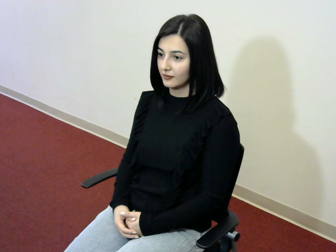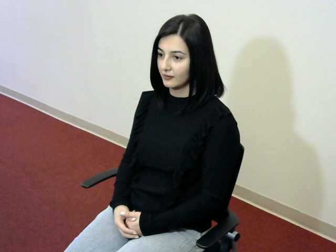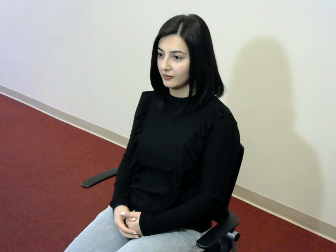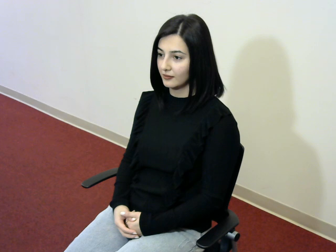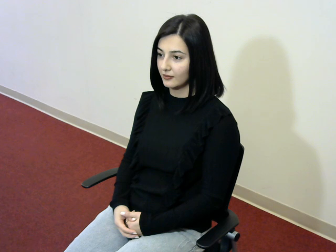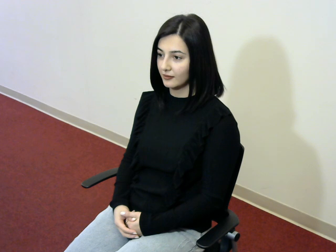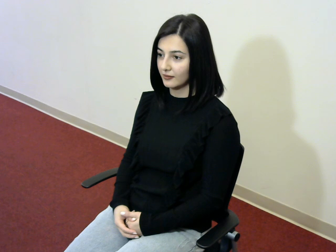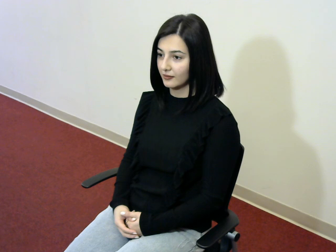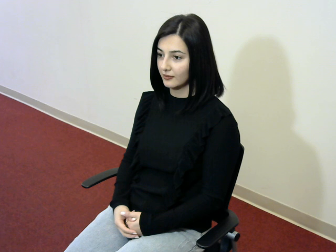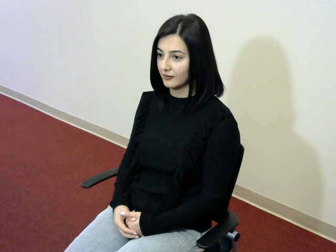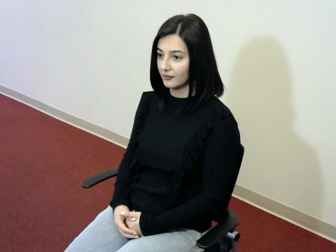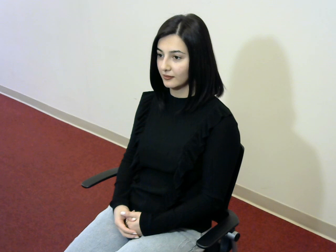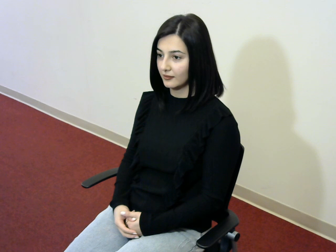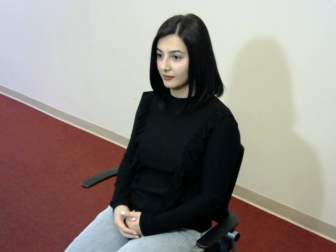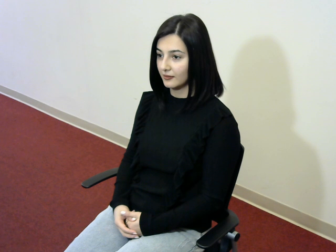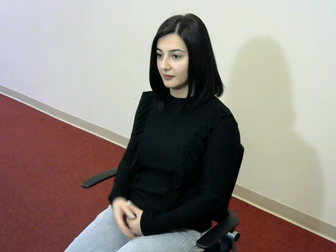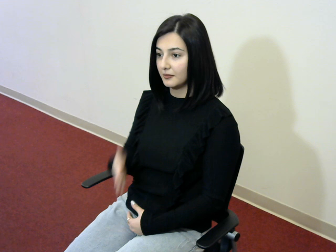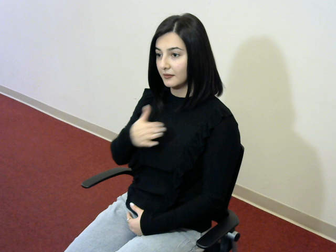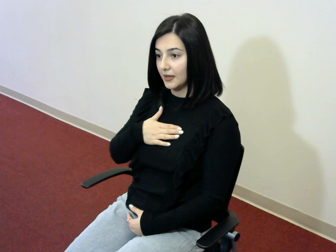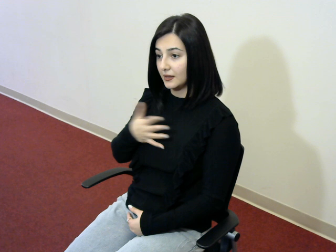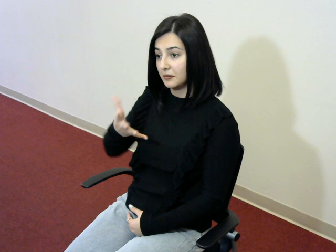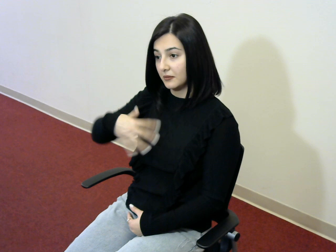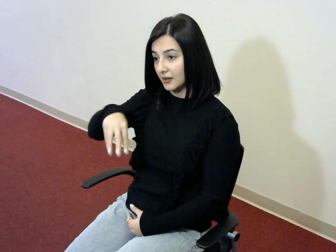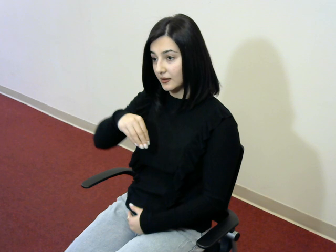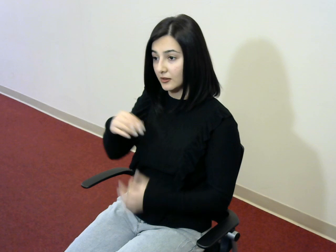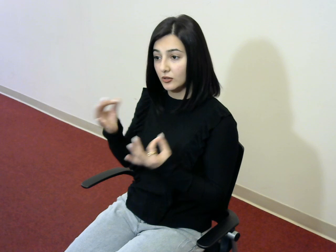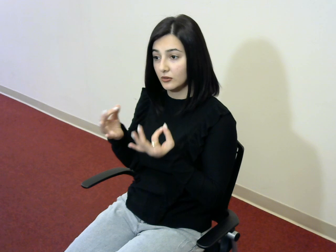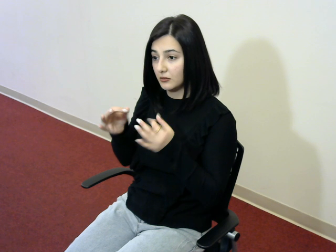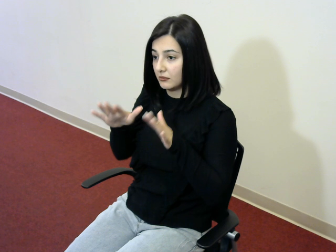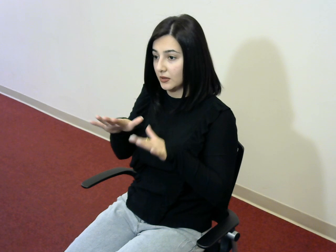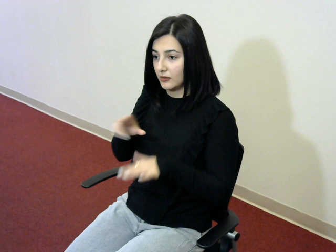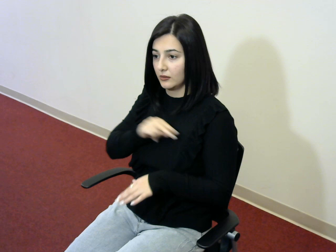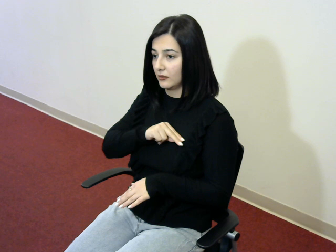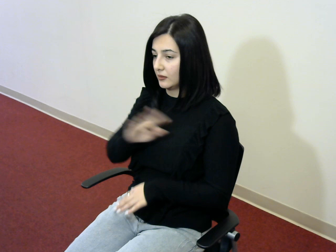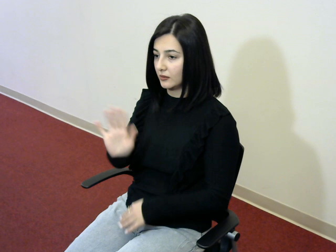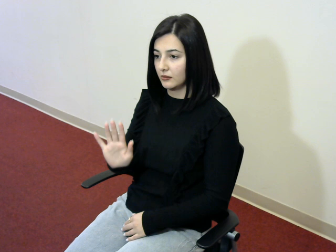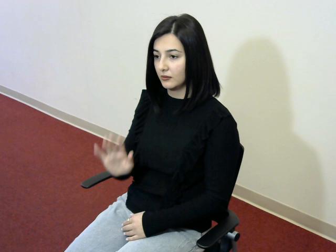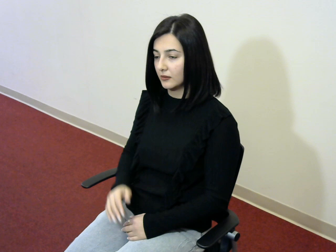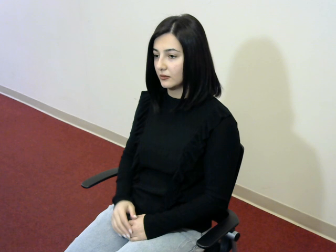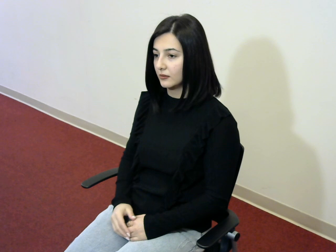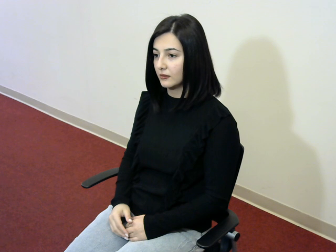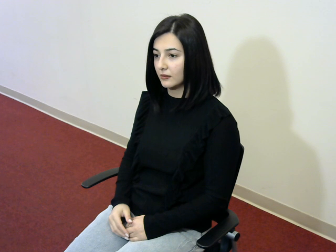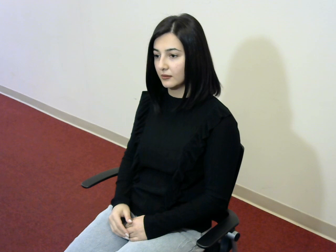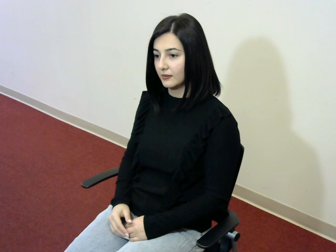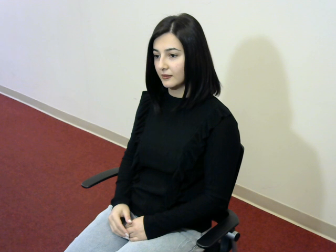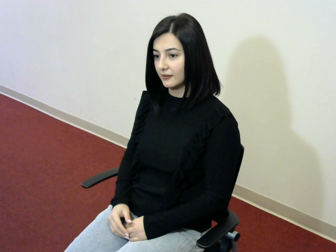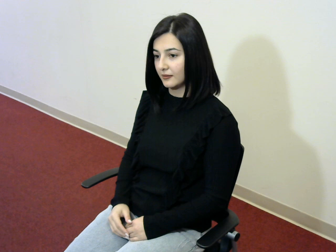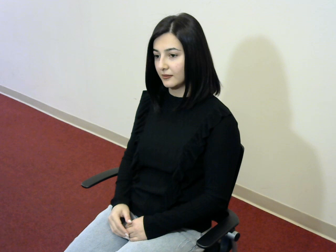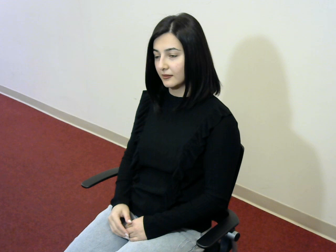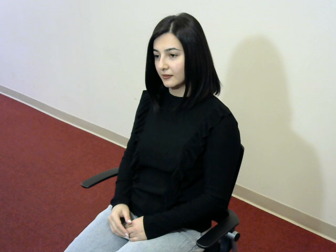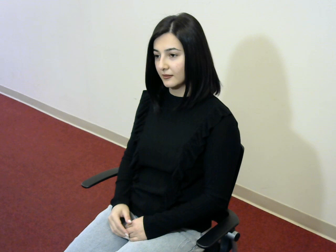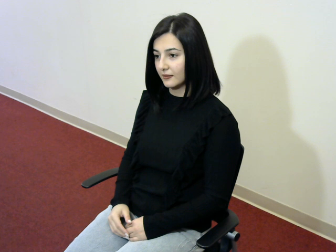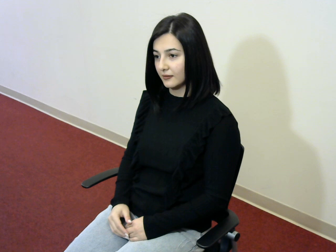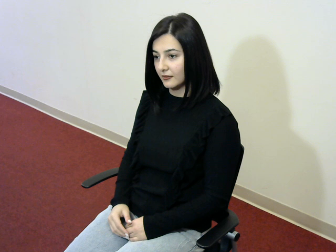Biz heç yerdə işləmirik